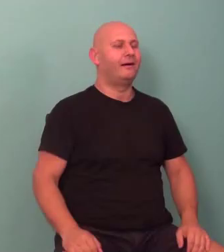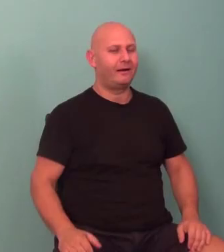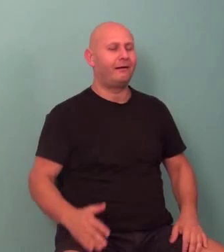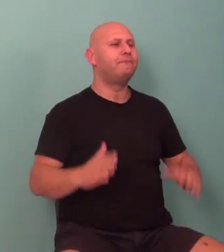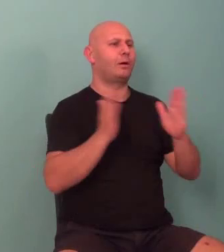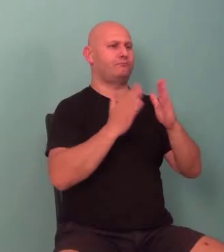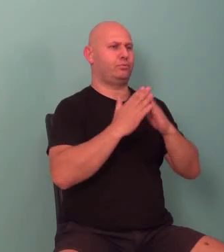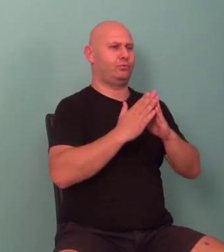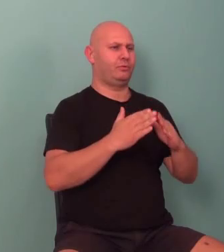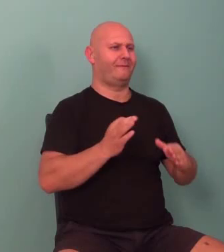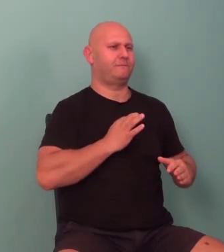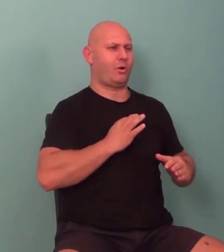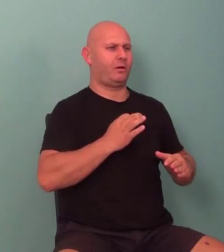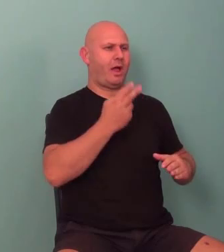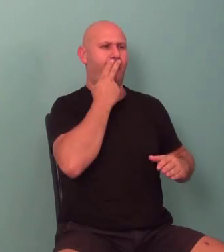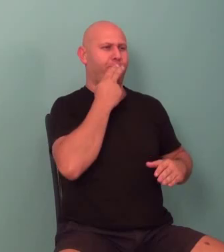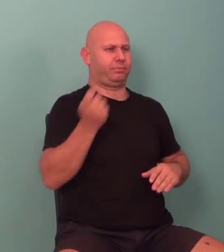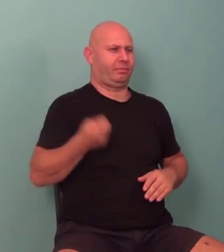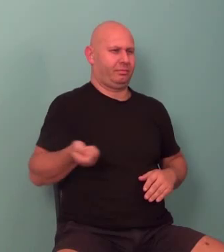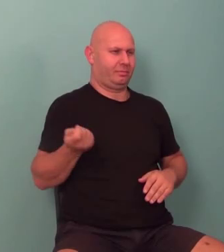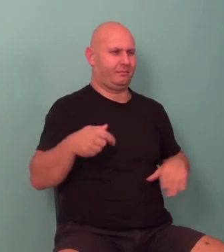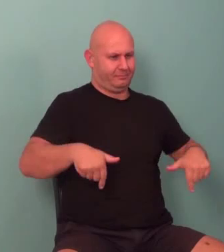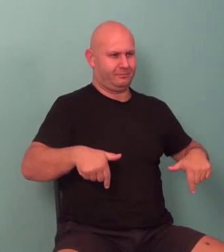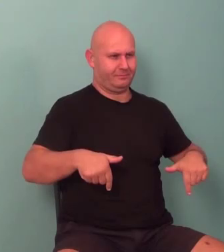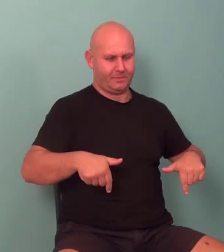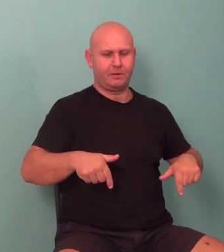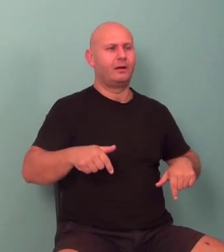Charlie Chaplin jest we własnym domu.